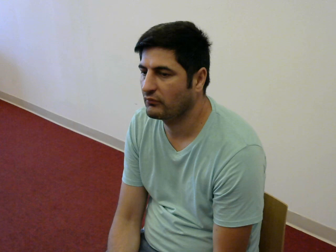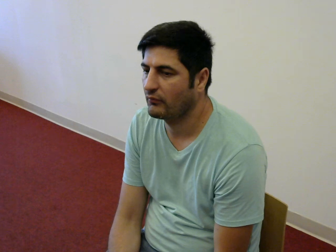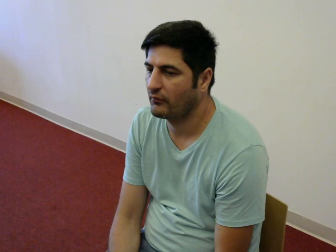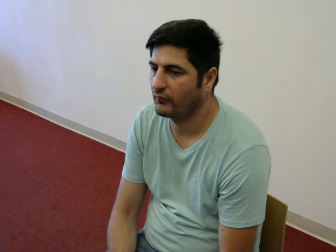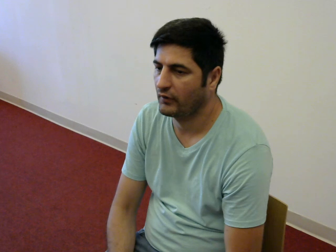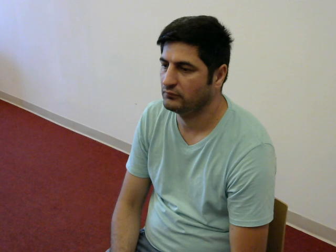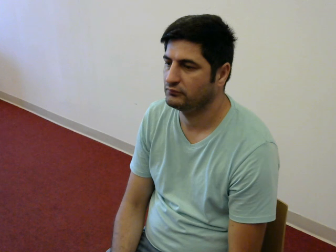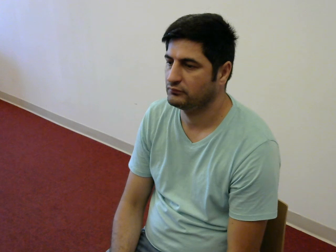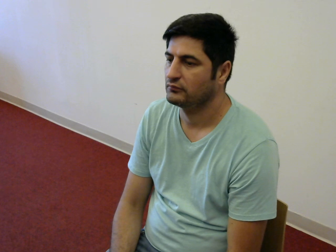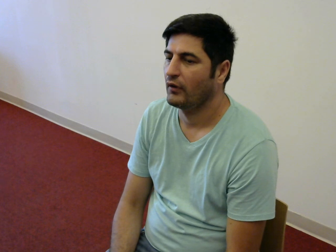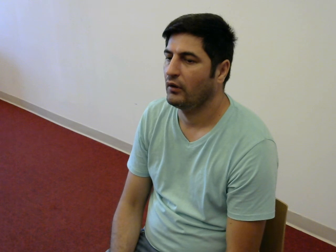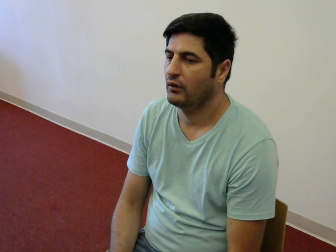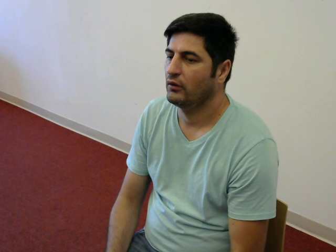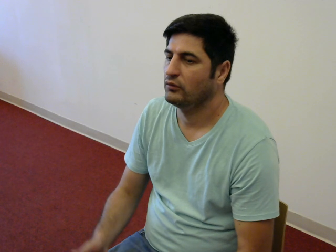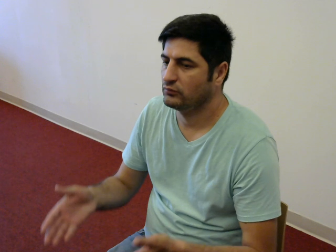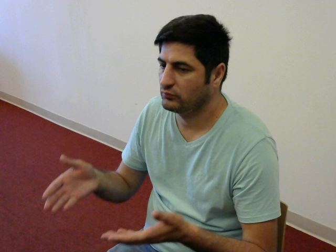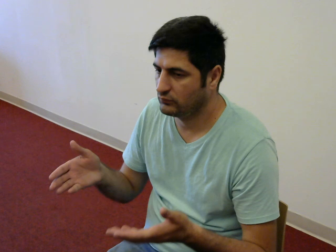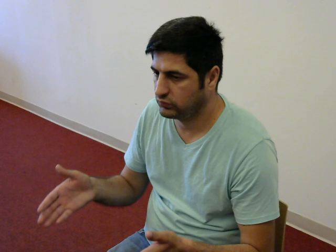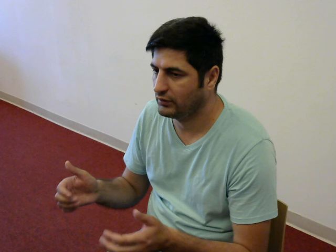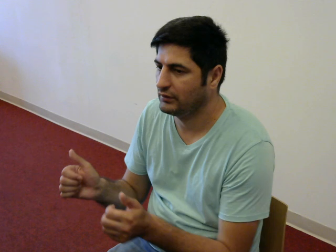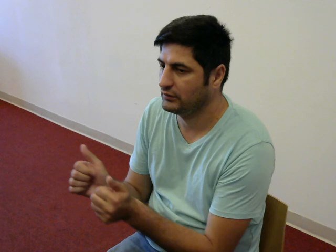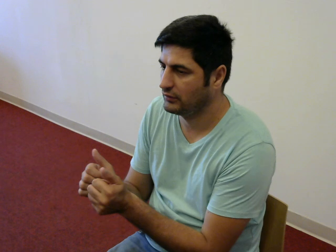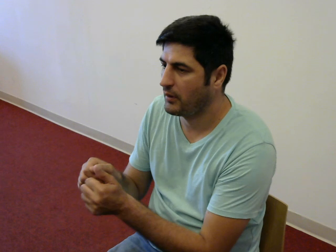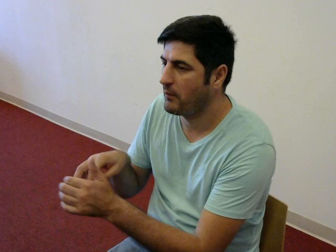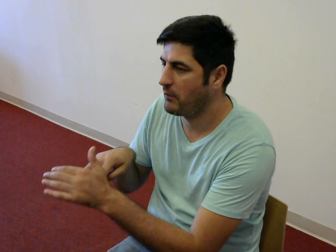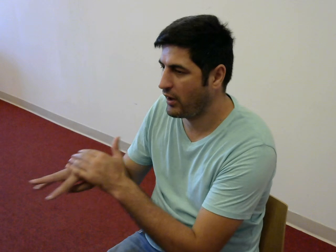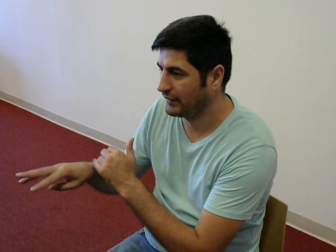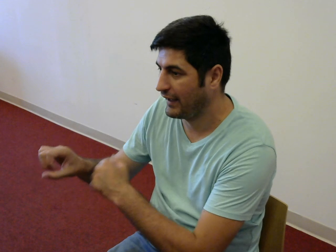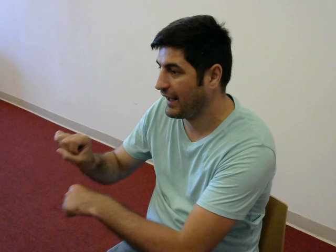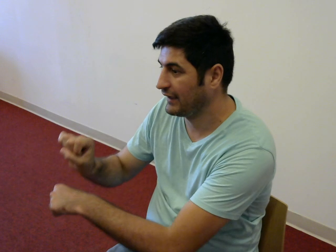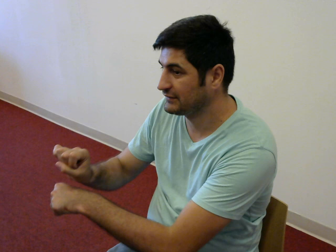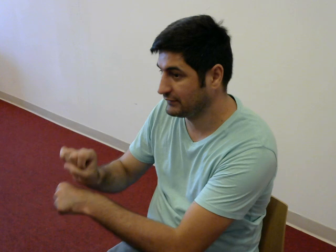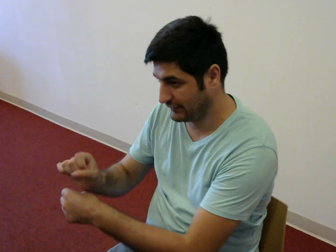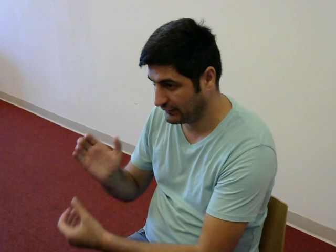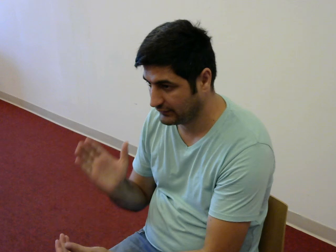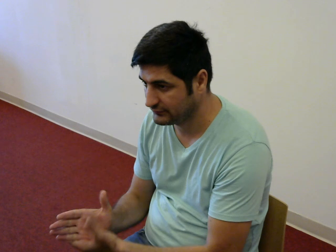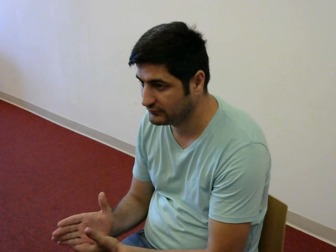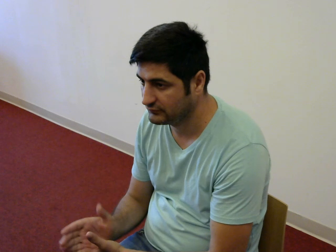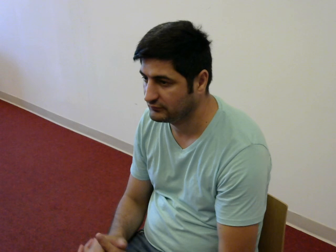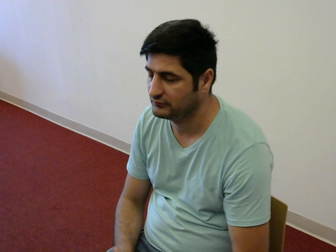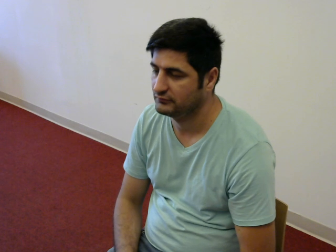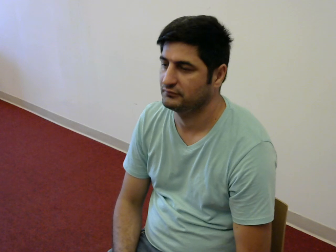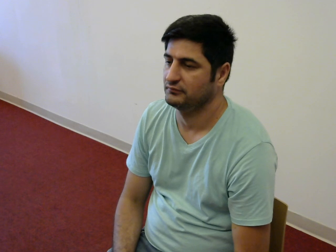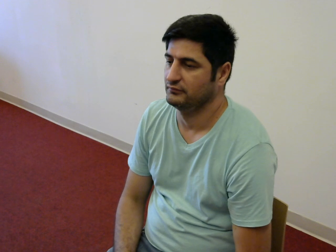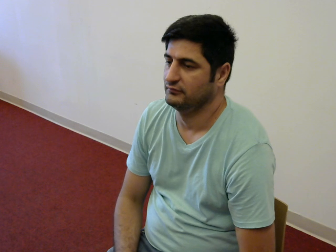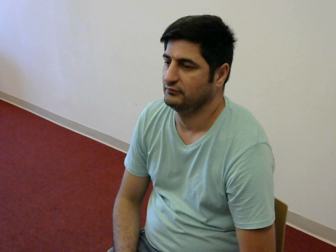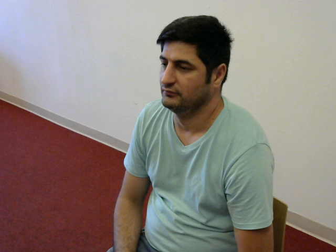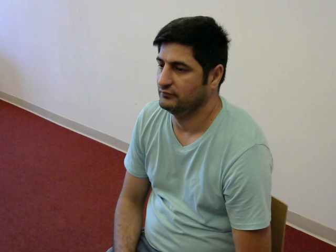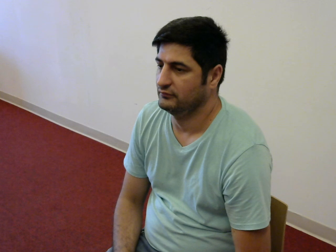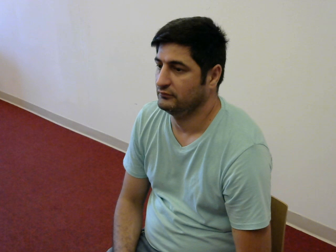Burda yaxınlıqda metro stansiyası varmı?